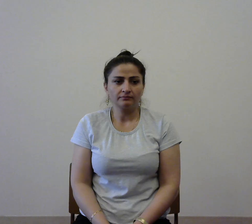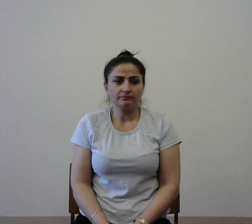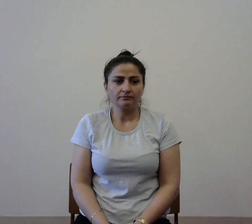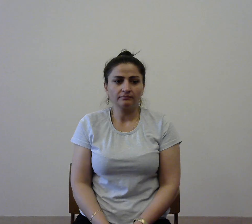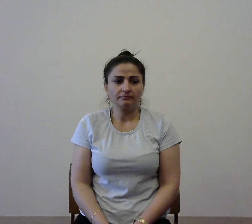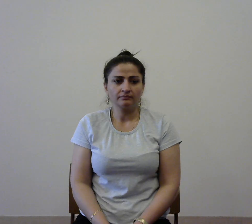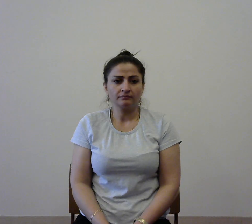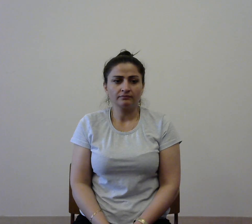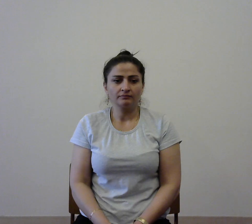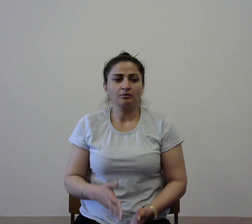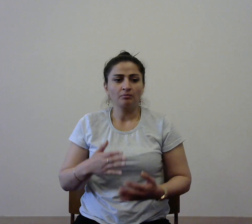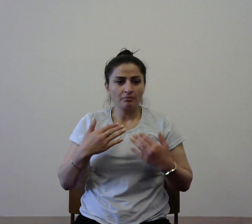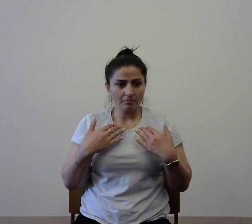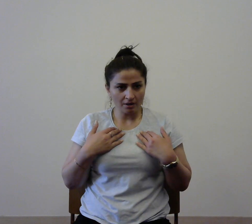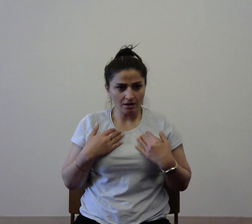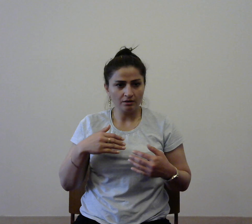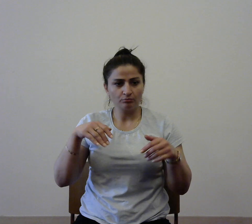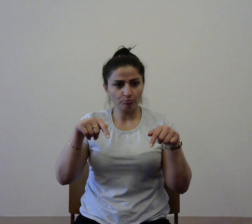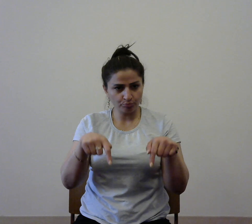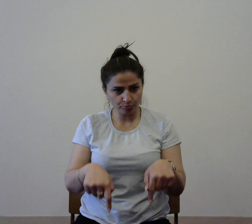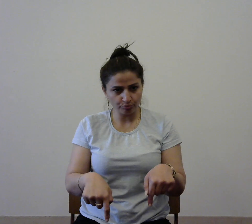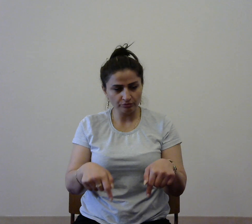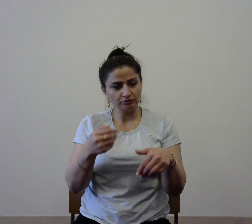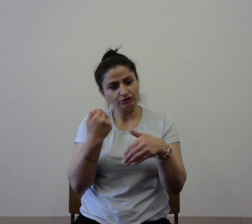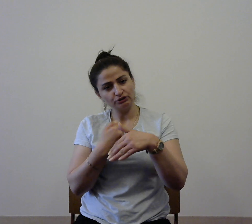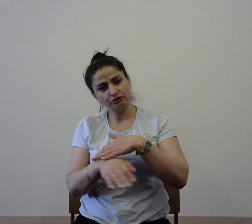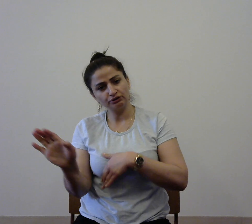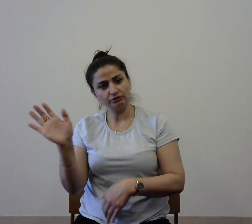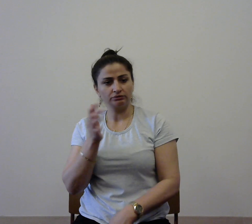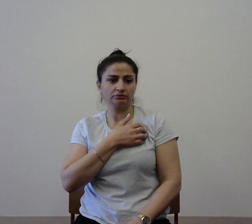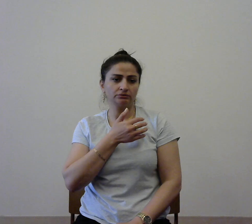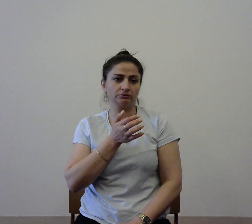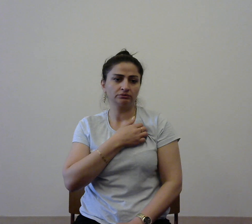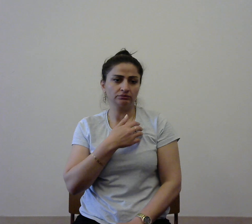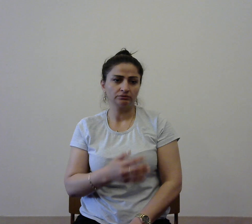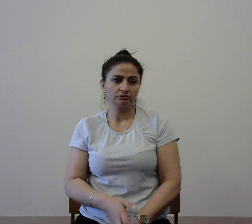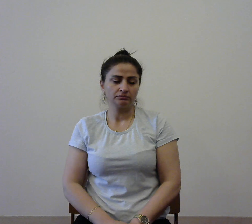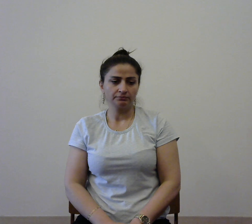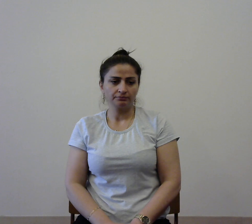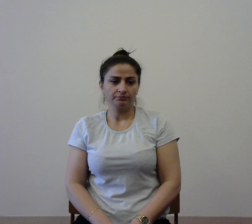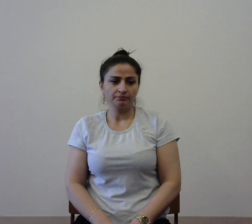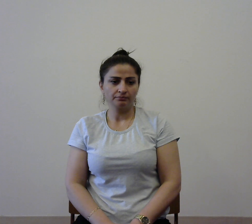Mən burdan getmək istəyirəm